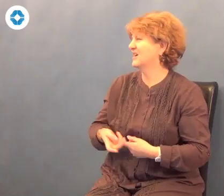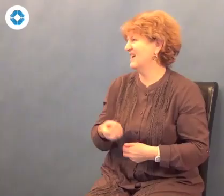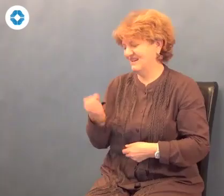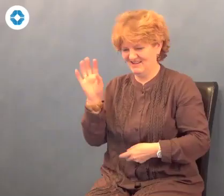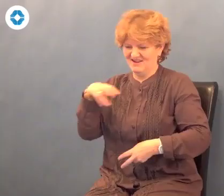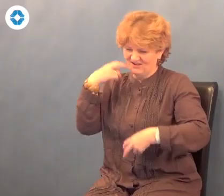Szuka.